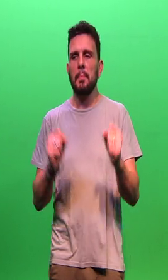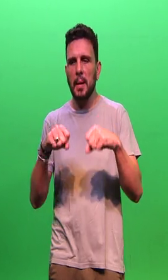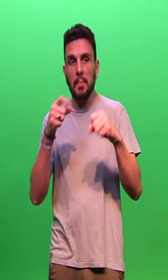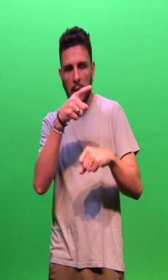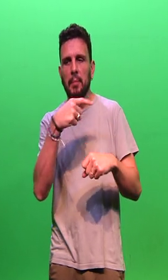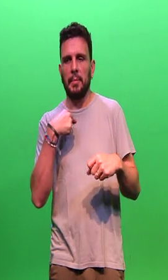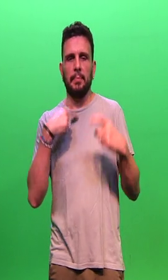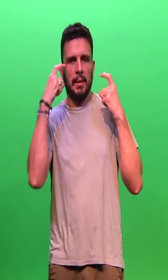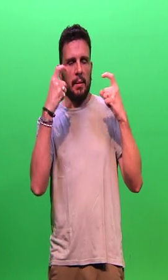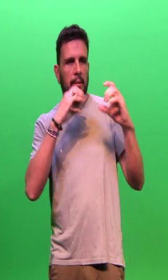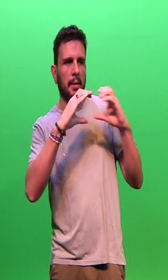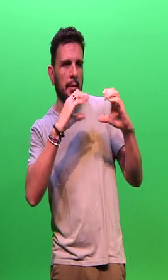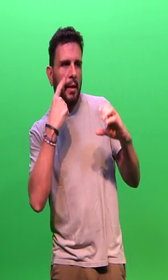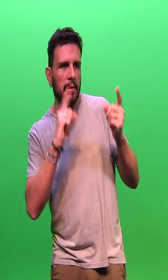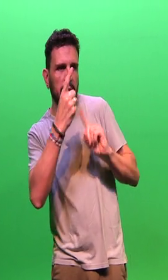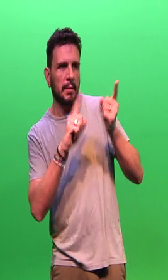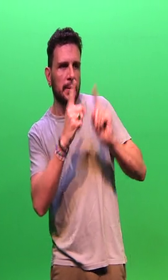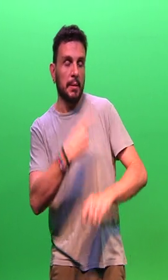D'acord, d'acord, intentaré comunicar-me amb senyals, a veure.